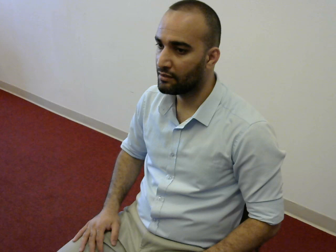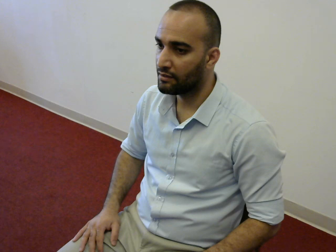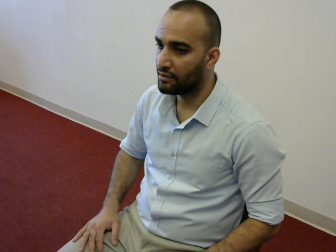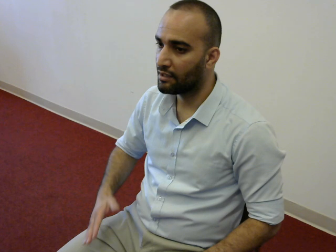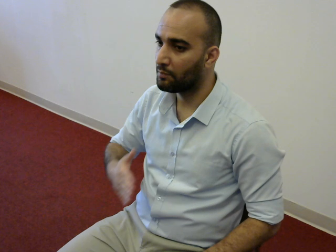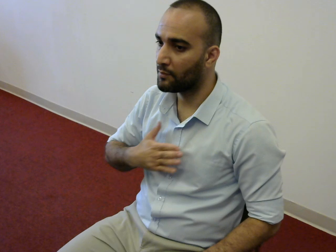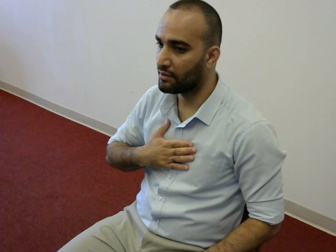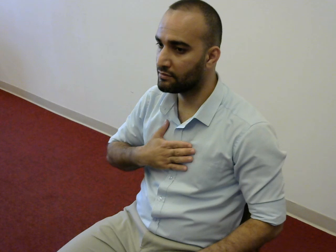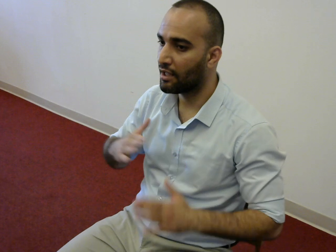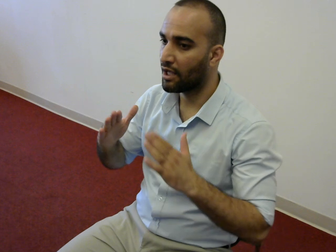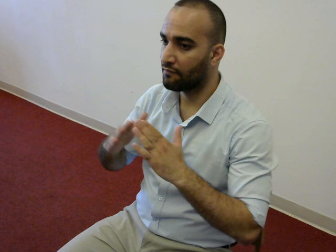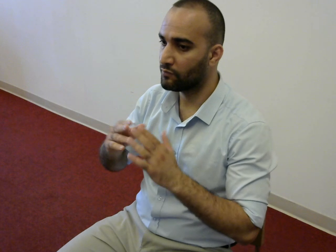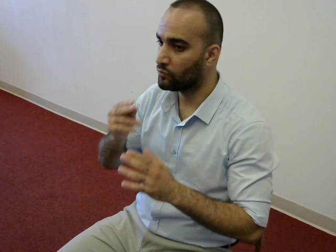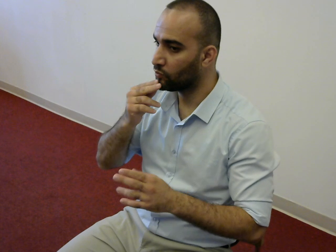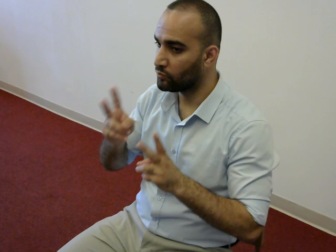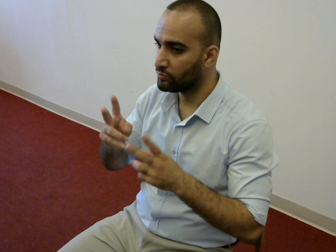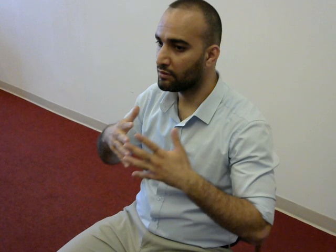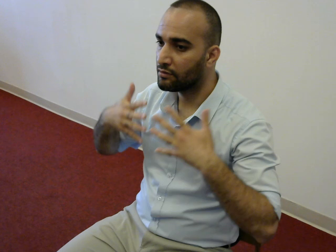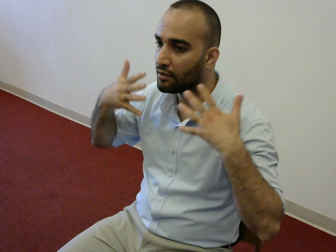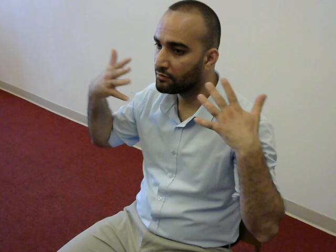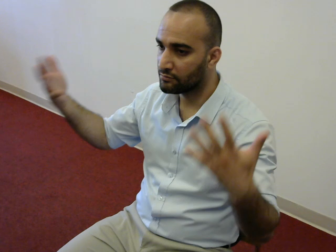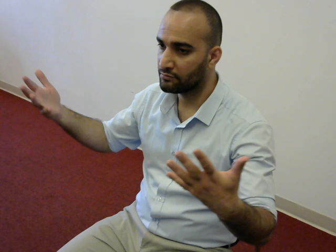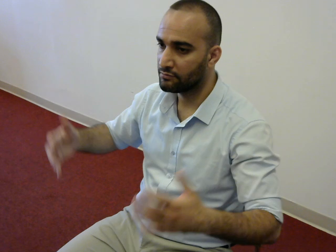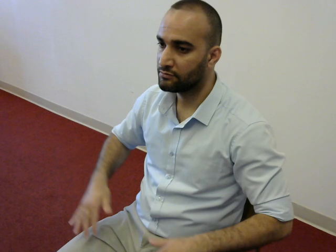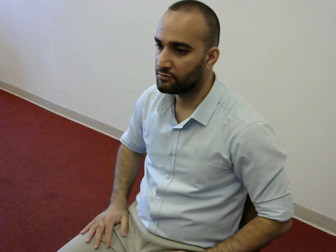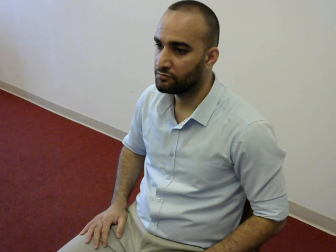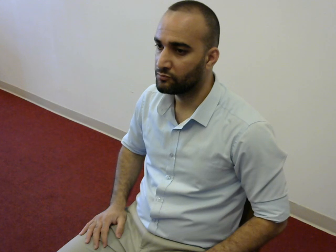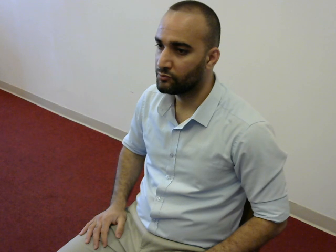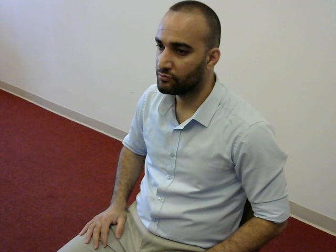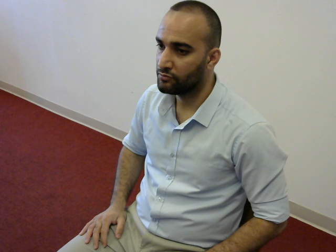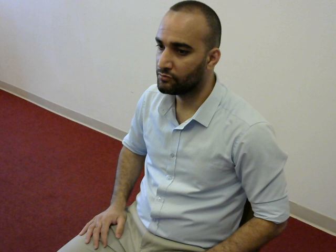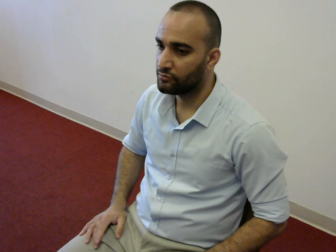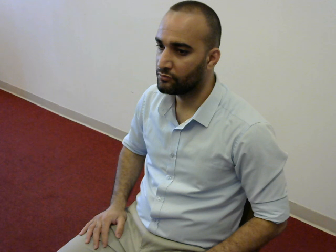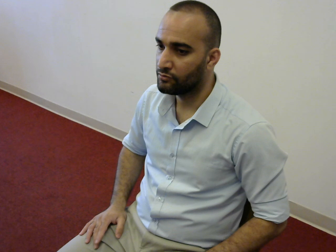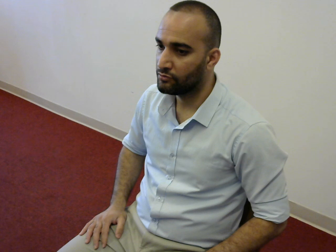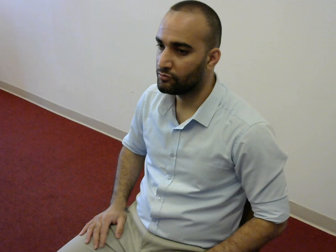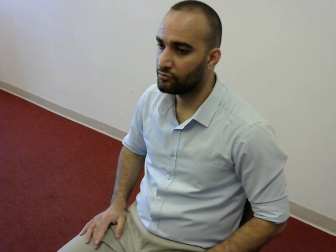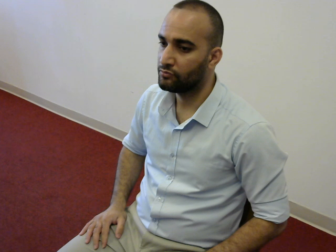Mənim evimin mətbəxi genişdir